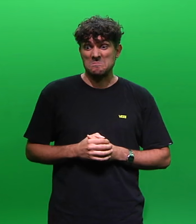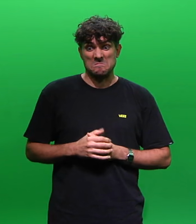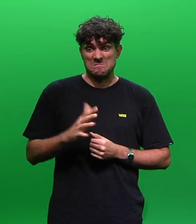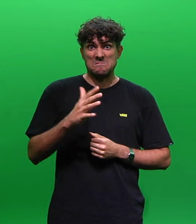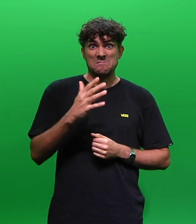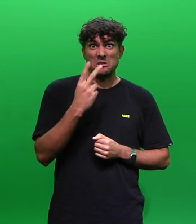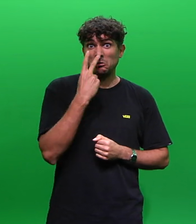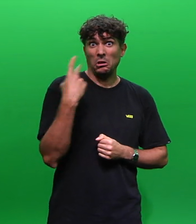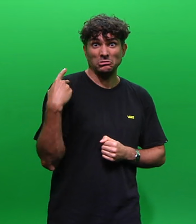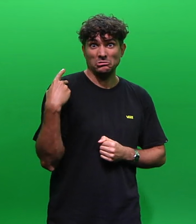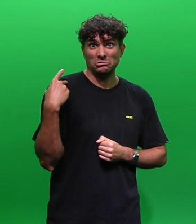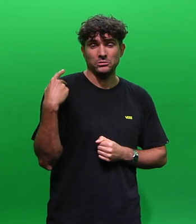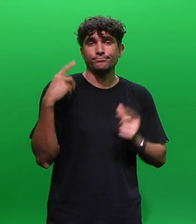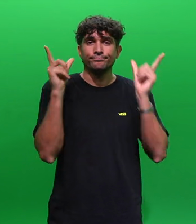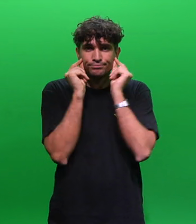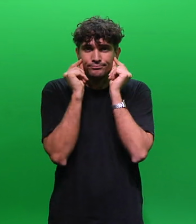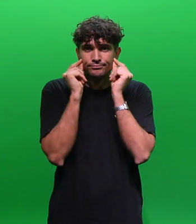Fa més o menys dos anys em vaig quedar sord.